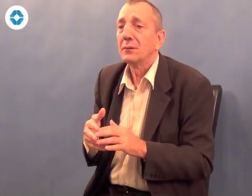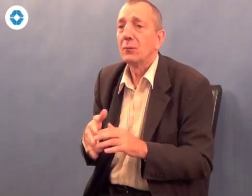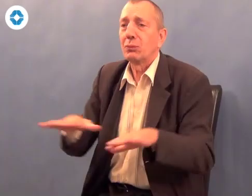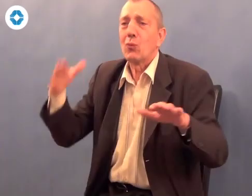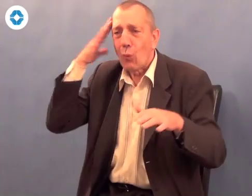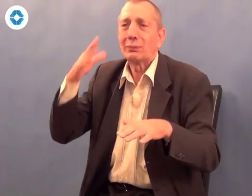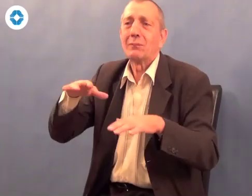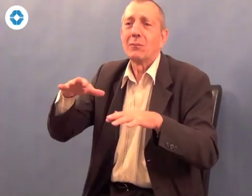Umie pływać.